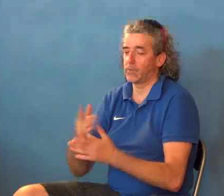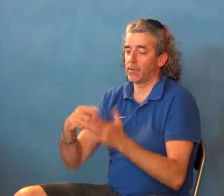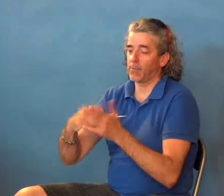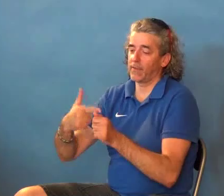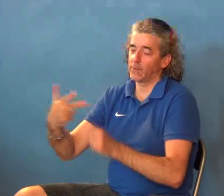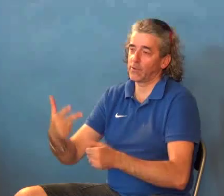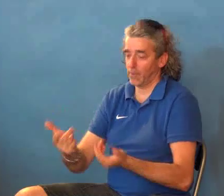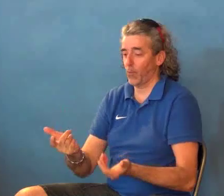Już jest termin - dwudziesty trzeci.